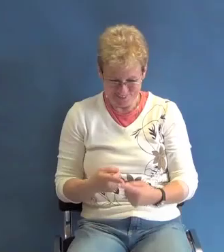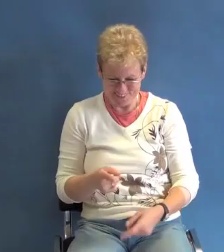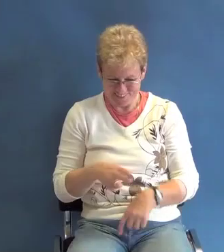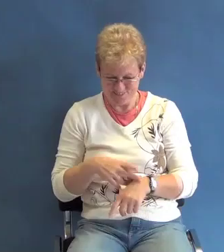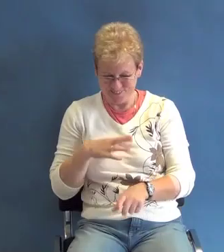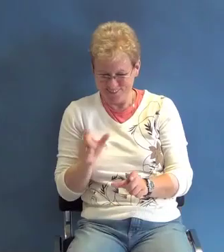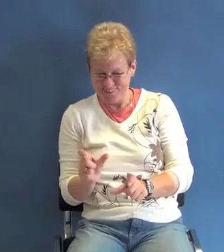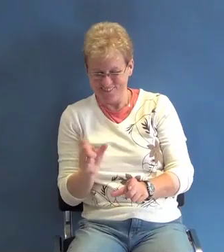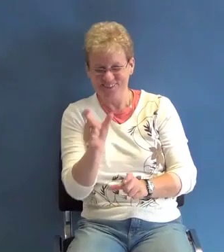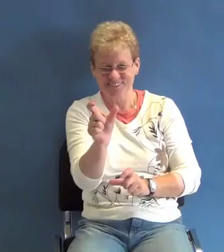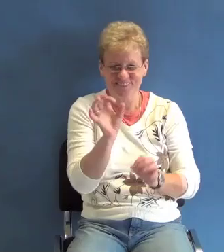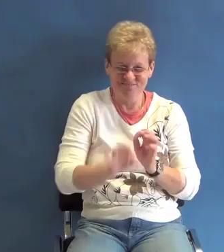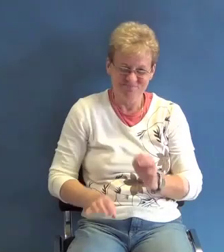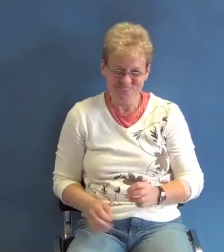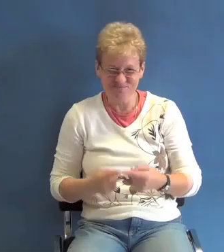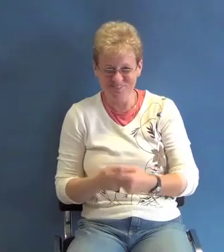Mamy wolne godziny i nam pasuje.